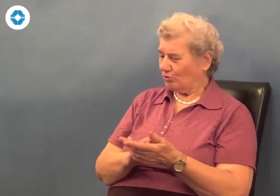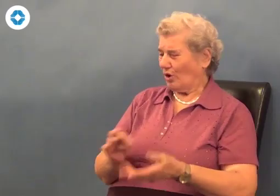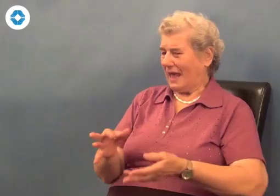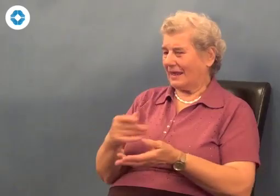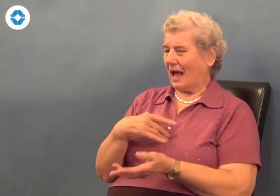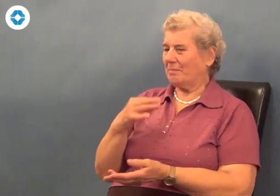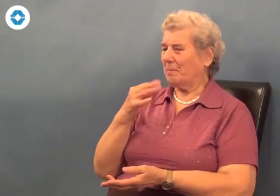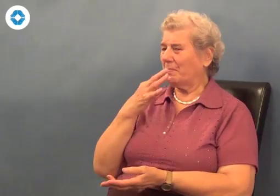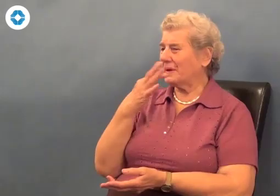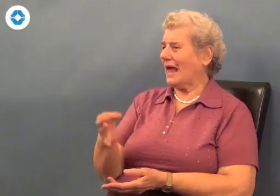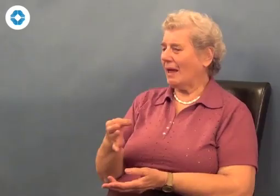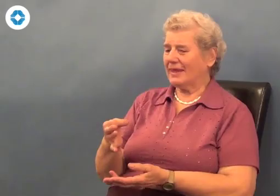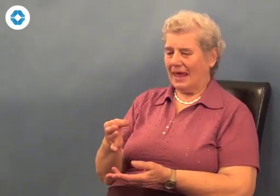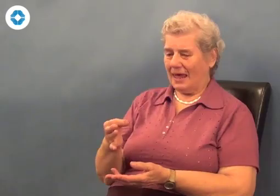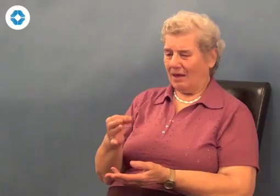Mam pytanie.